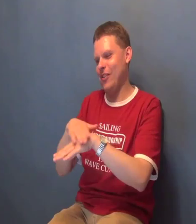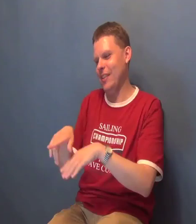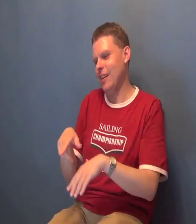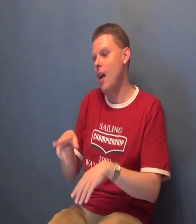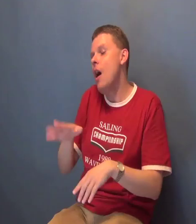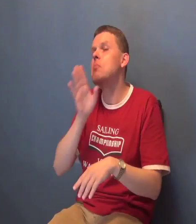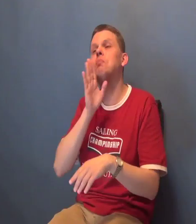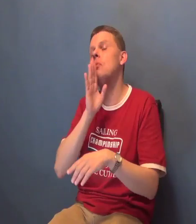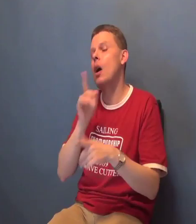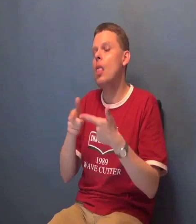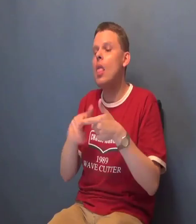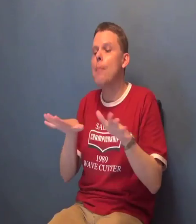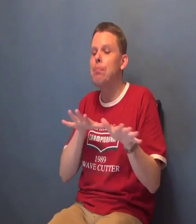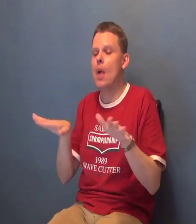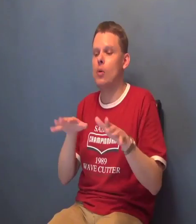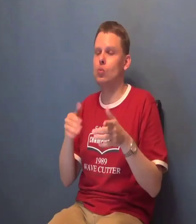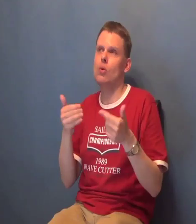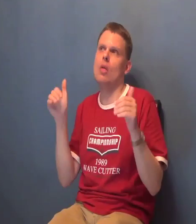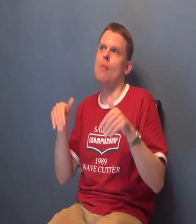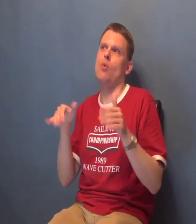Może to oznaczać, że gdzieś w mieście nie można.